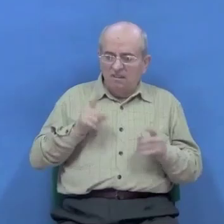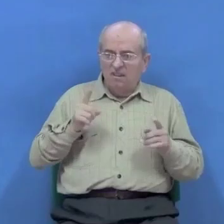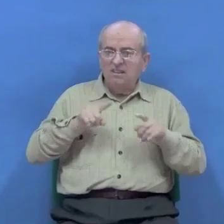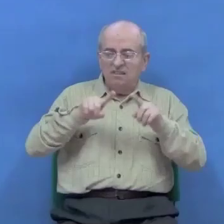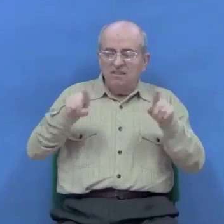Biegnie.